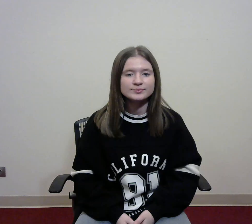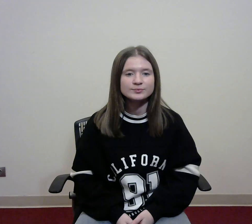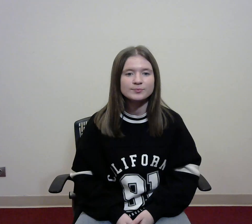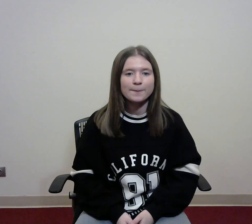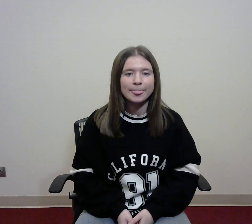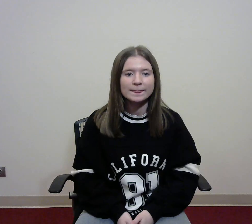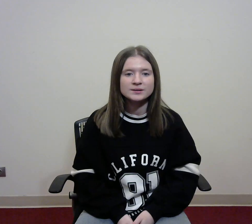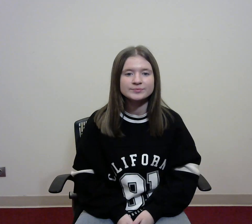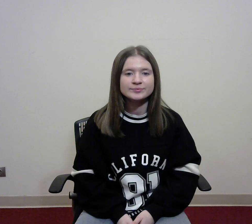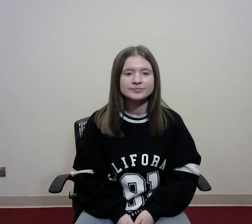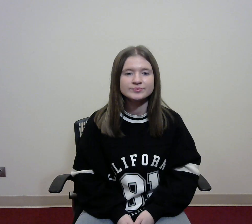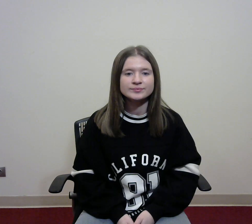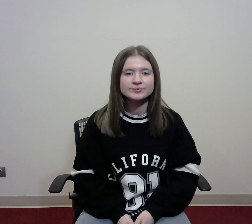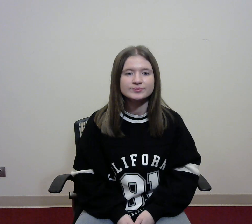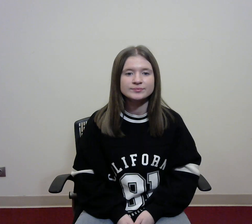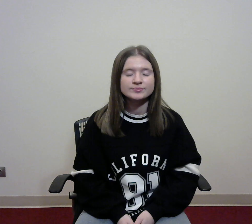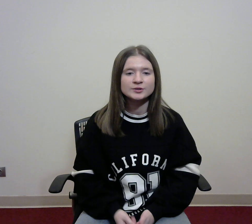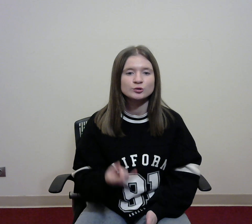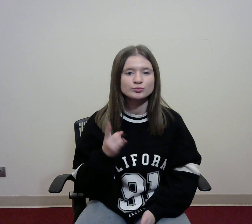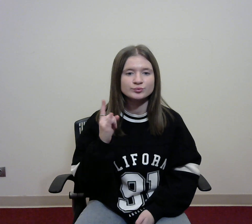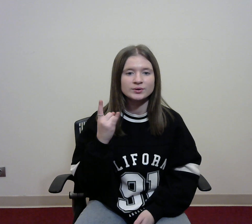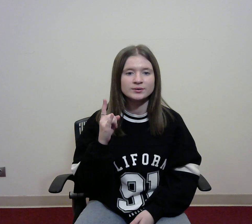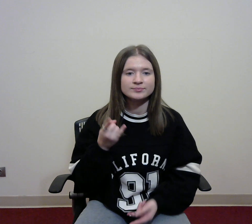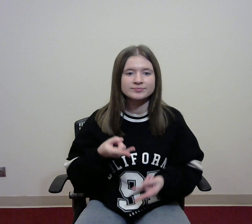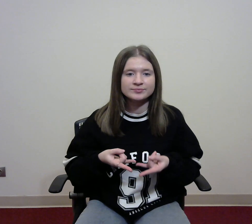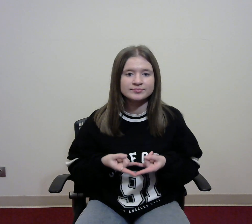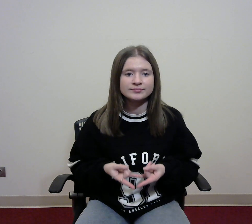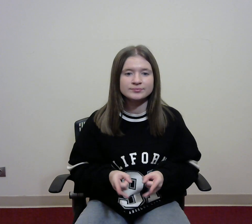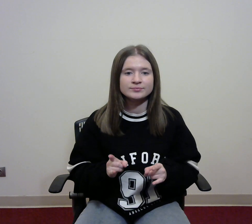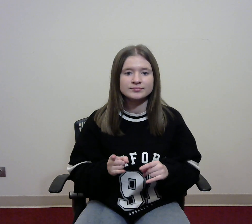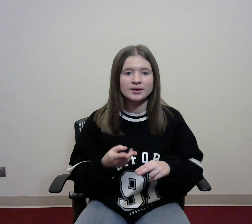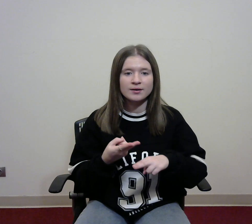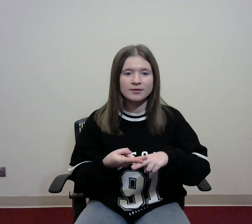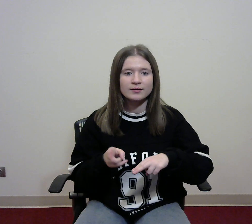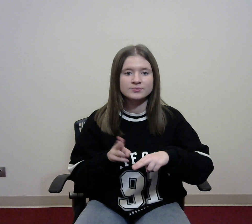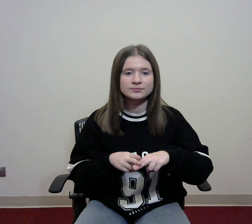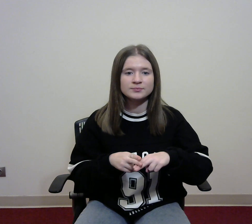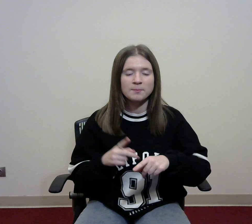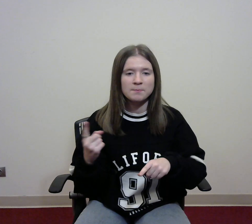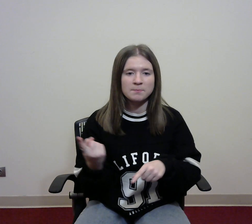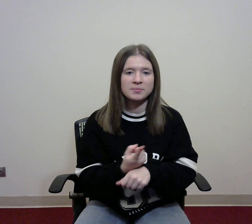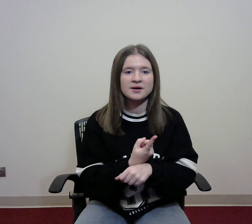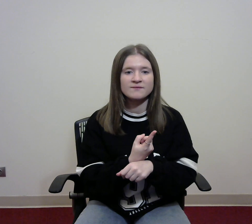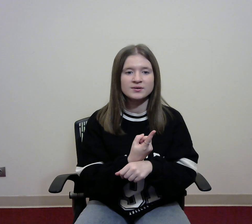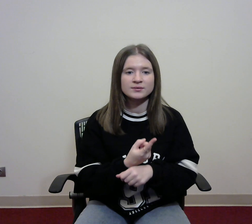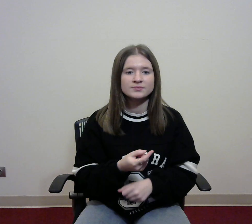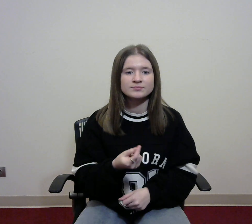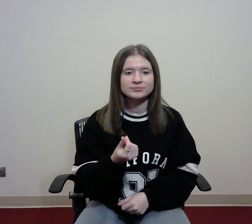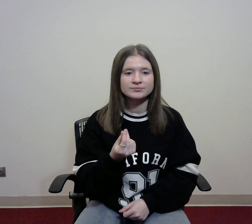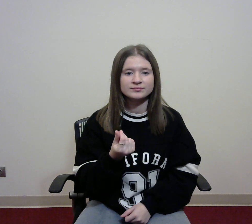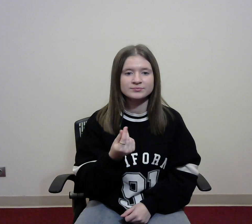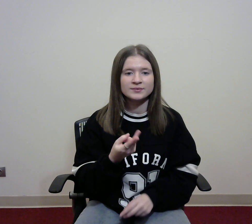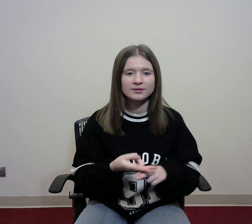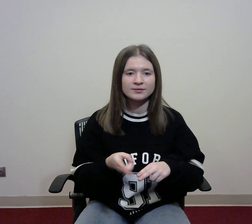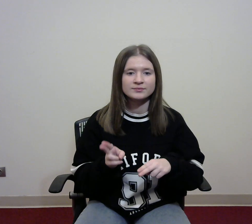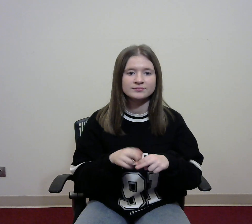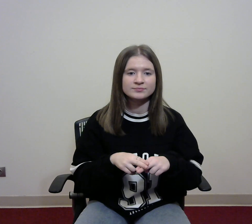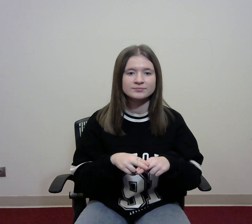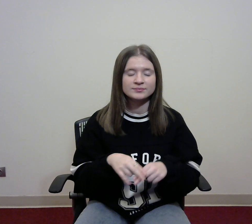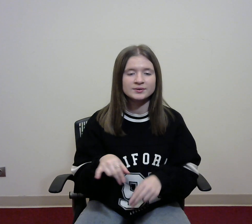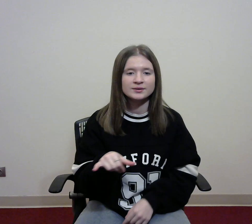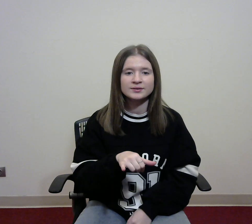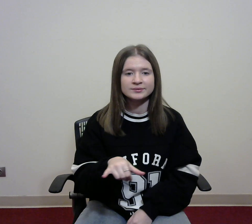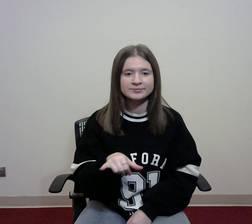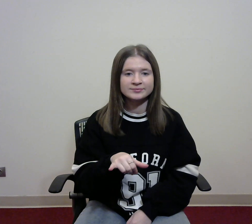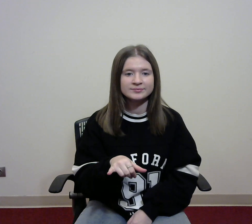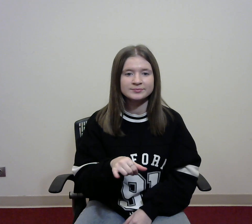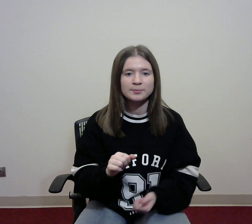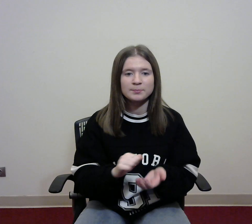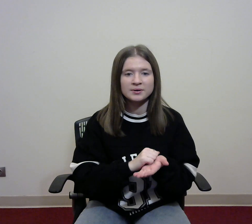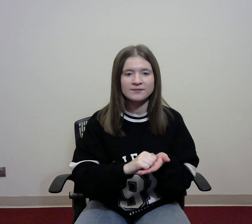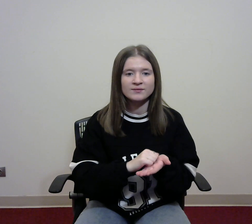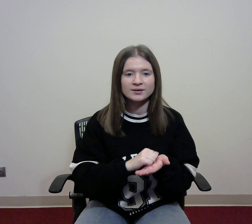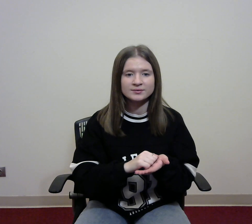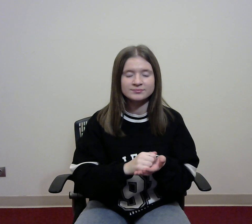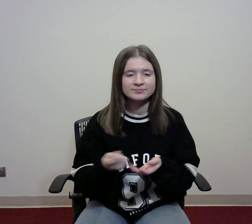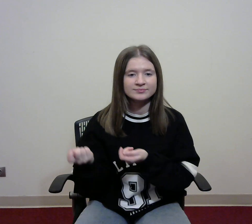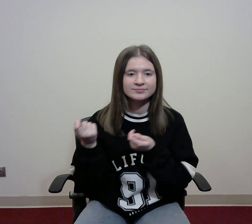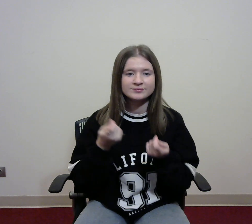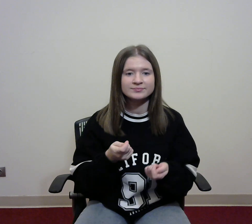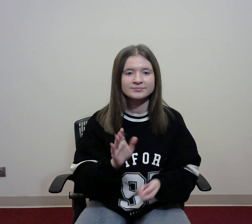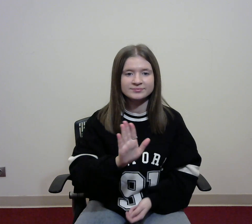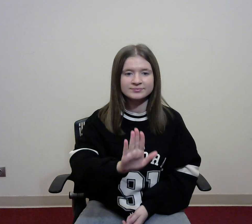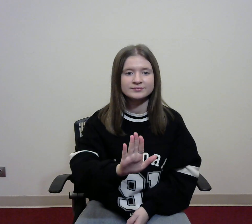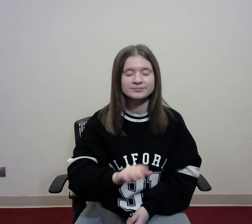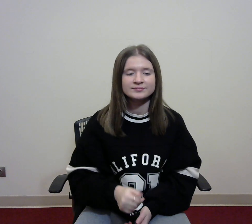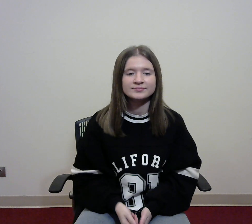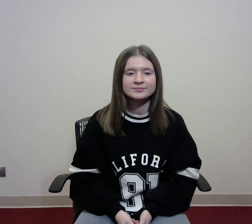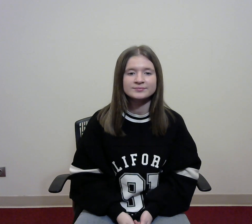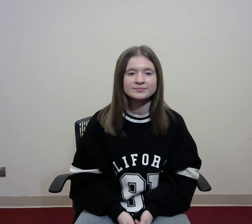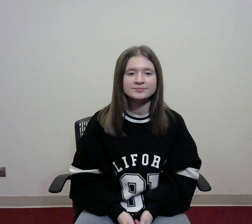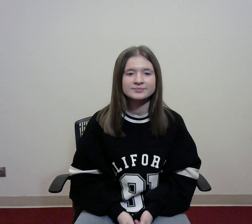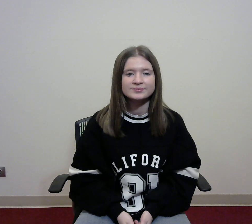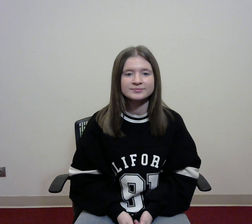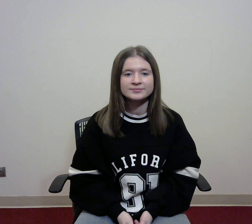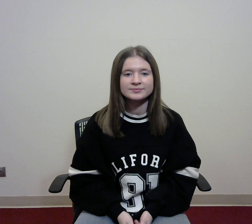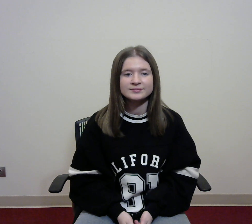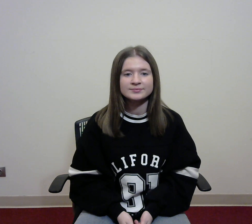Uşağın doğulmasına görə birdəfəlik müavinət üçün hansı sənədləri gətirməliyəm?